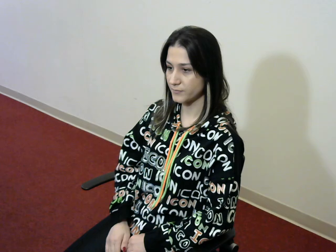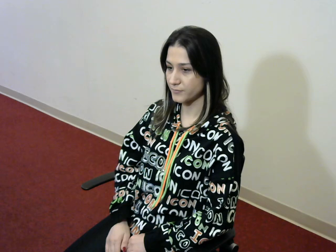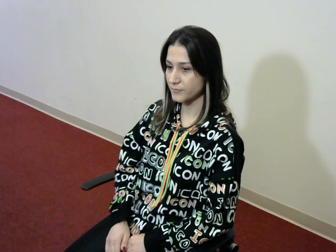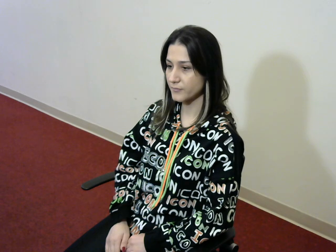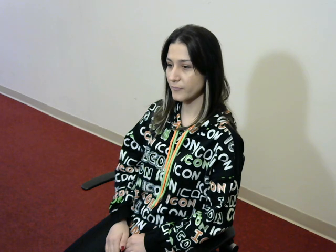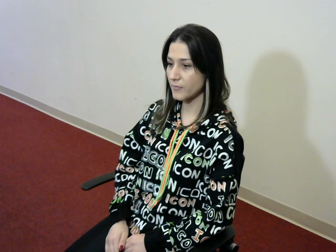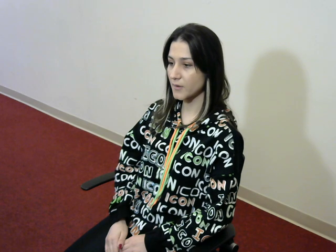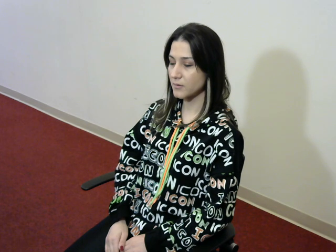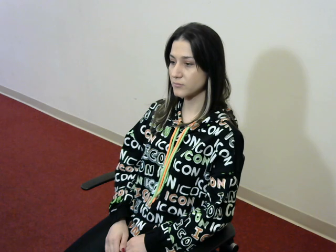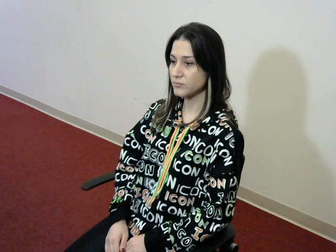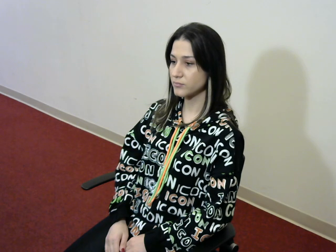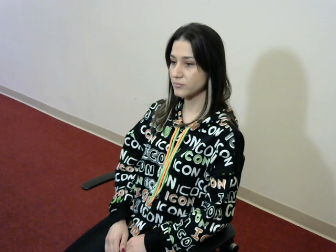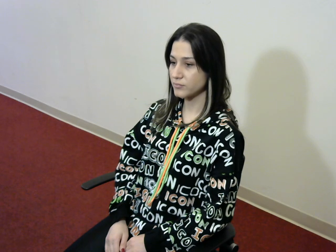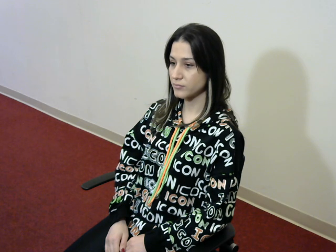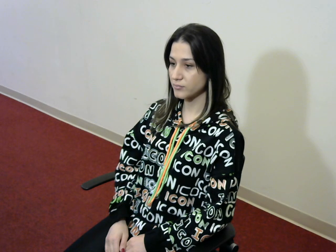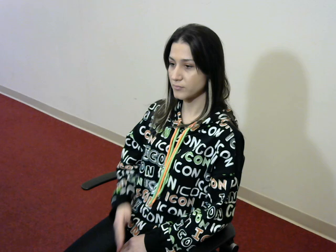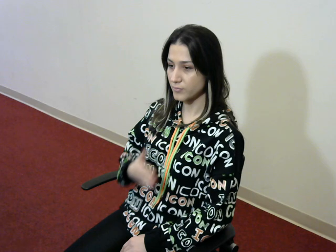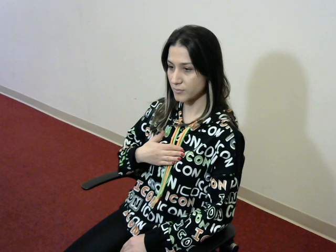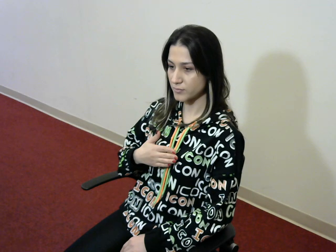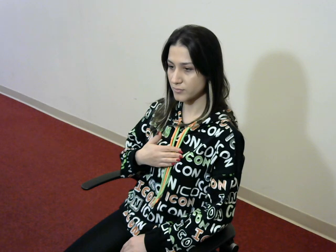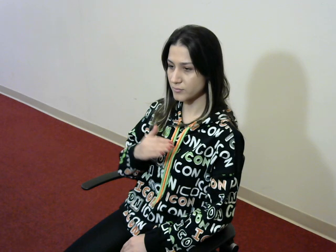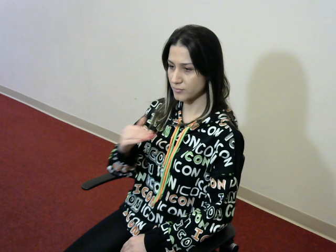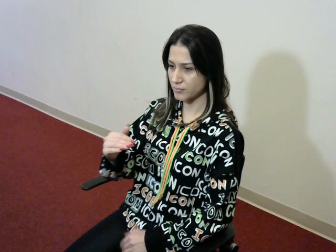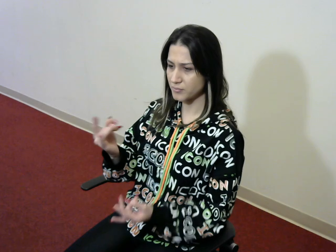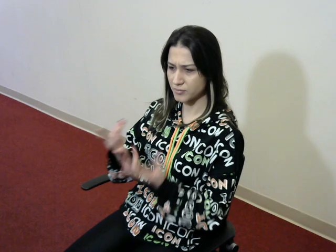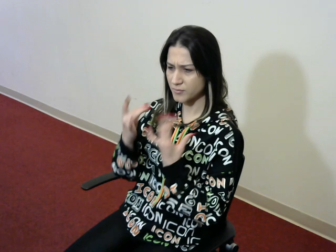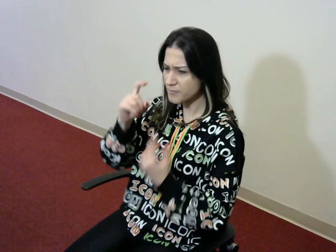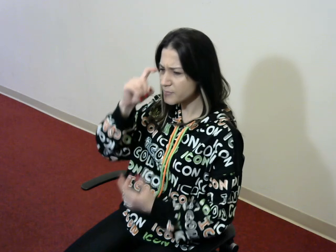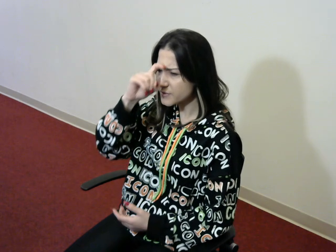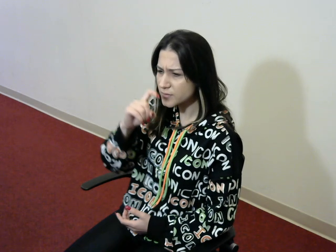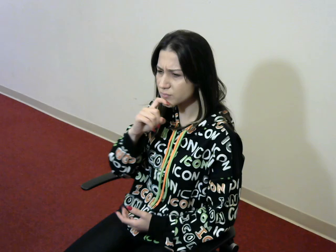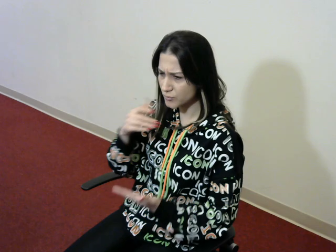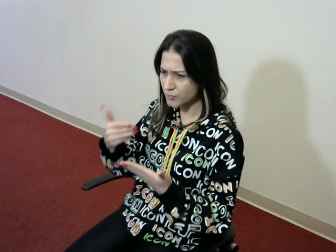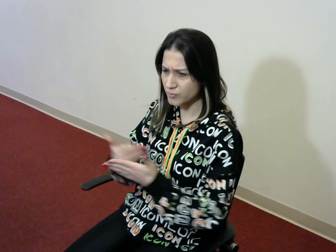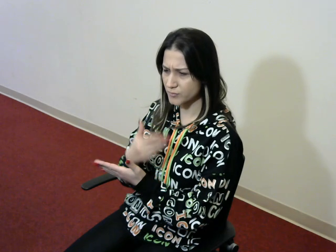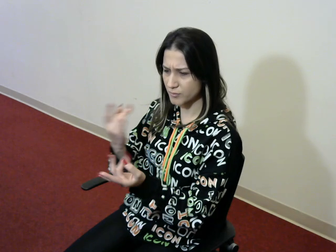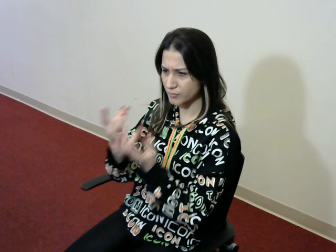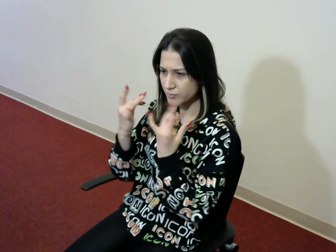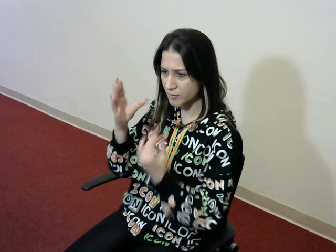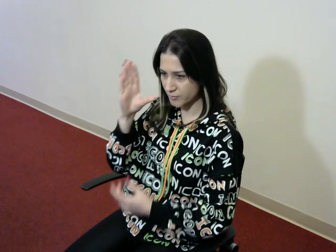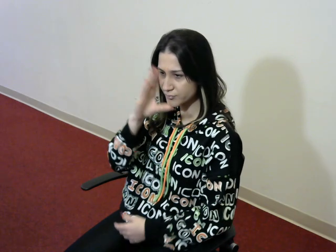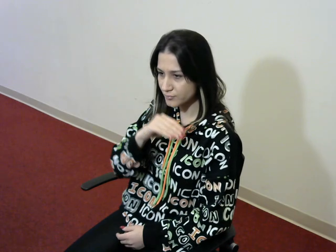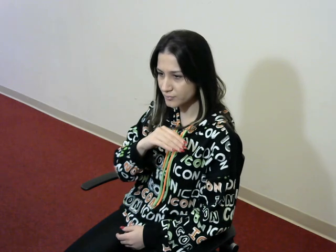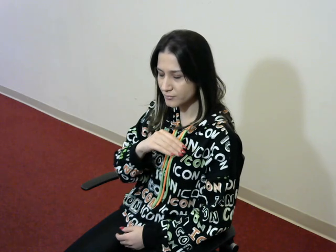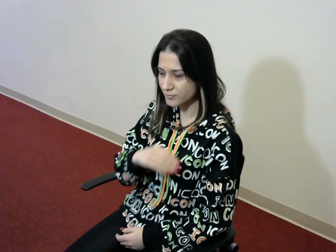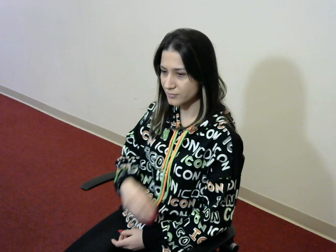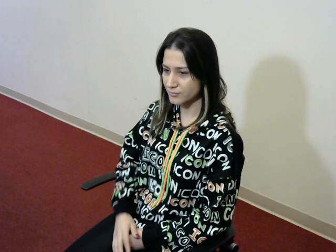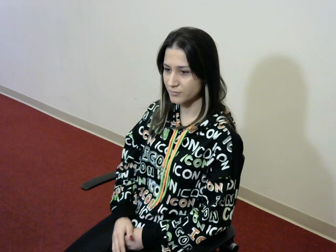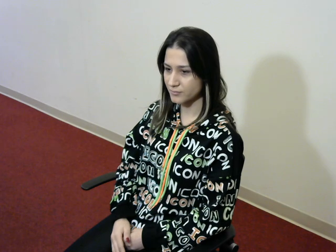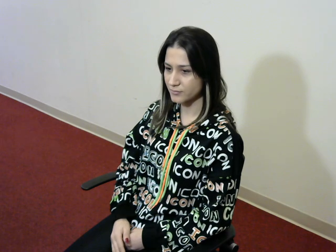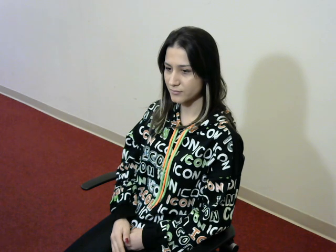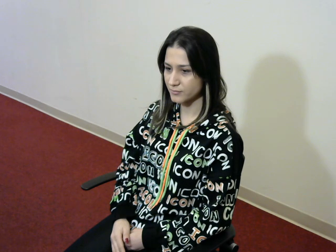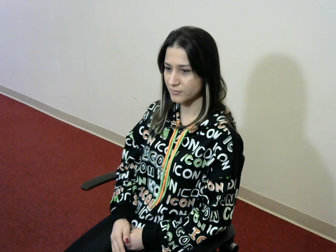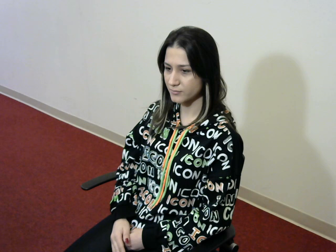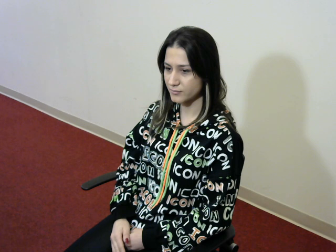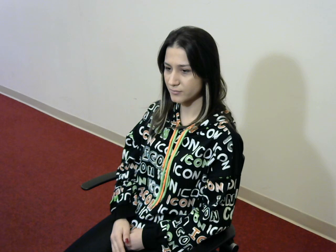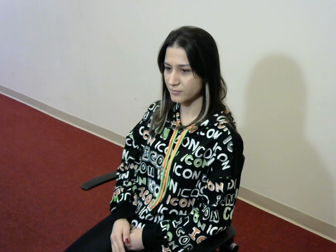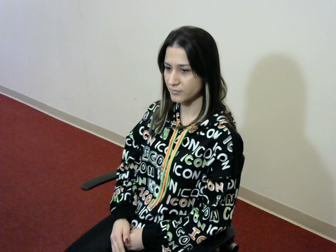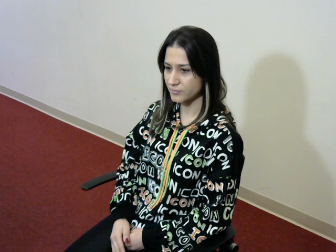Mən sizin dediklərinizi başa düşmədim, yenidən izah edə bilərsinizmi?